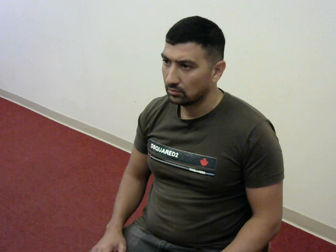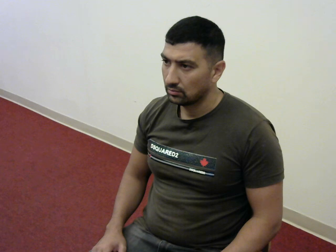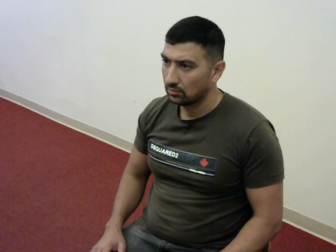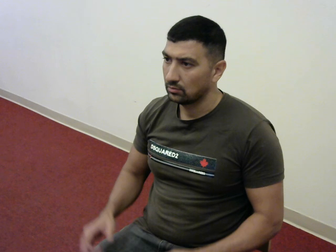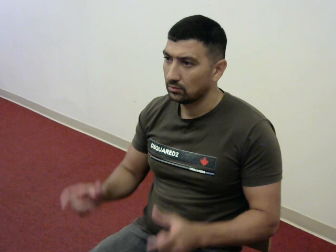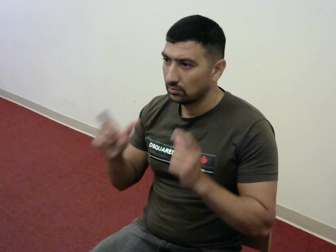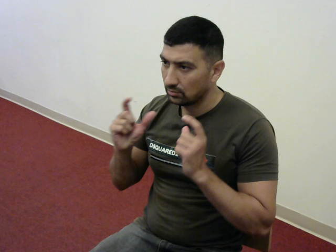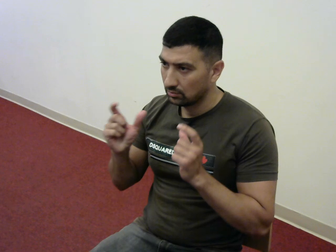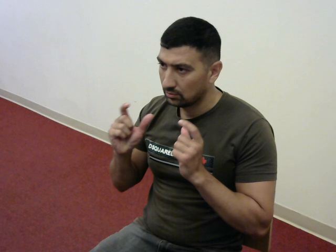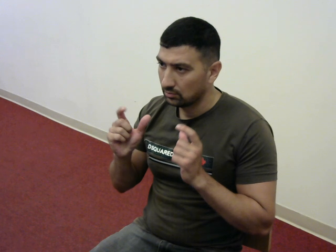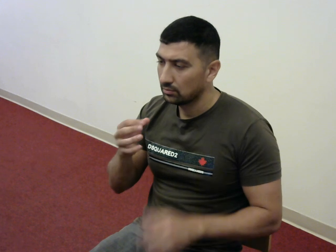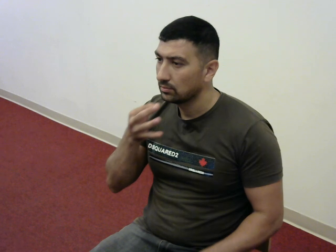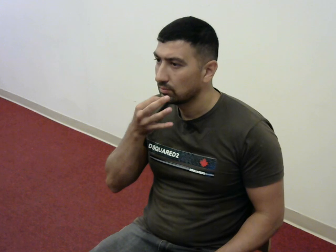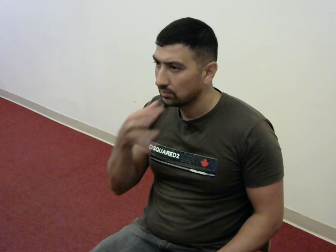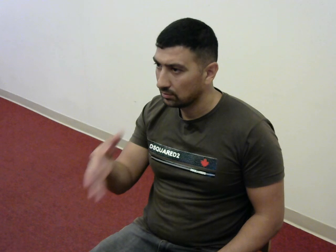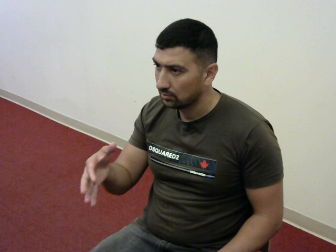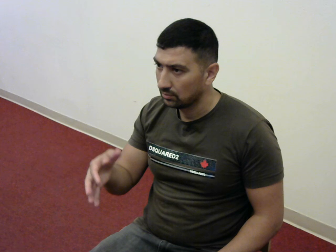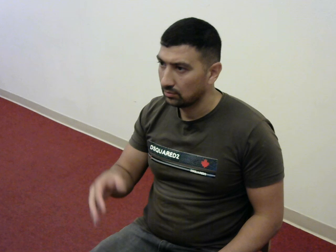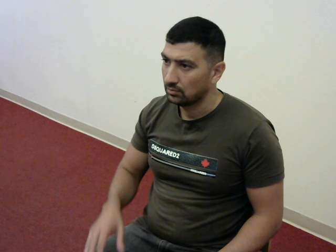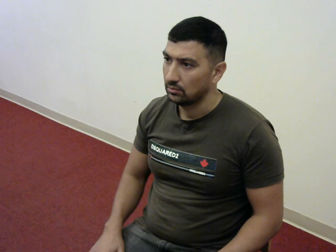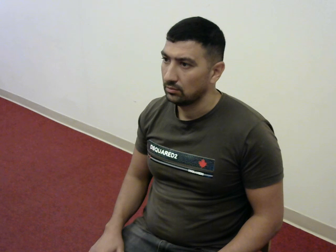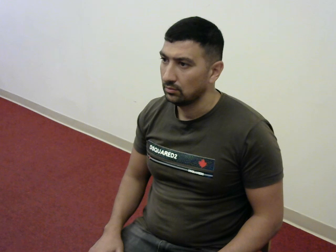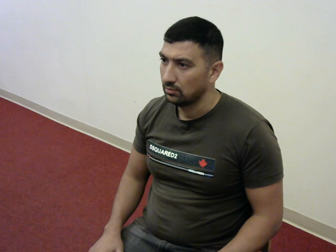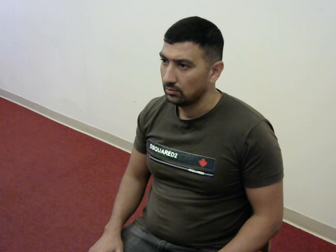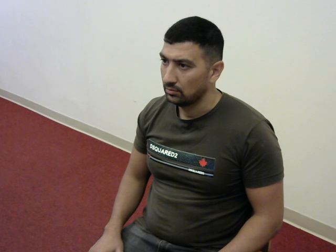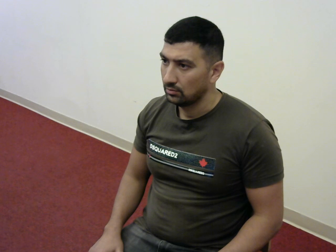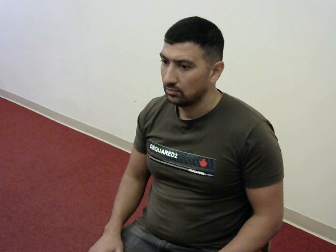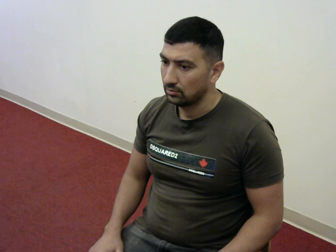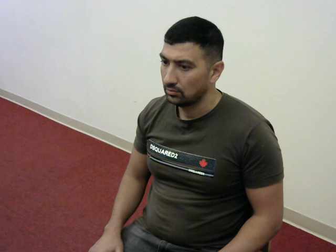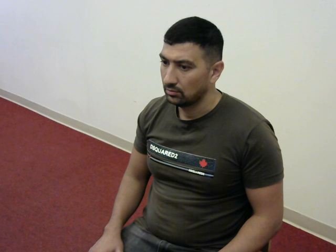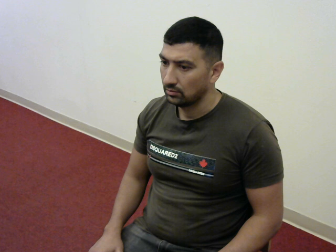Köynəyim xoşuna gəlir?